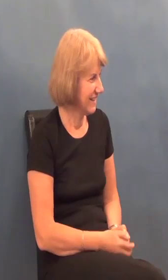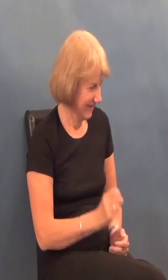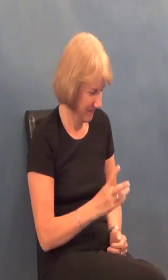Tak.